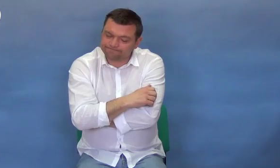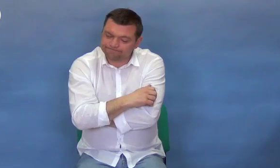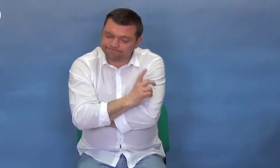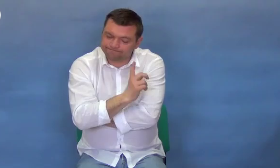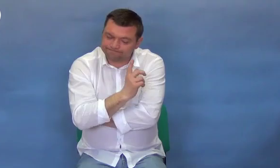Nie.